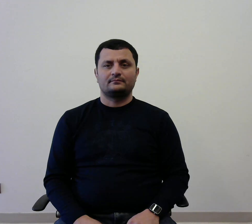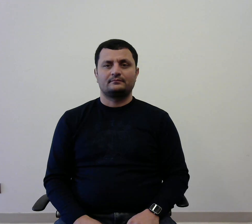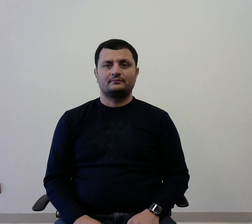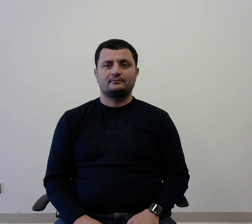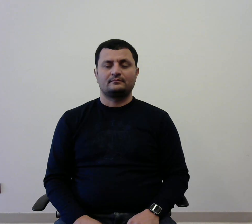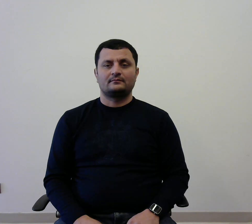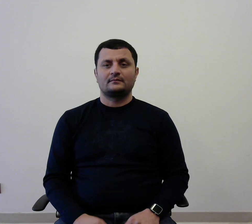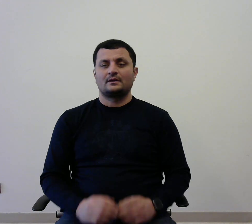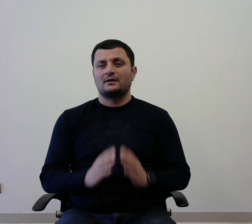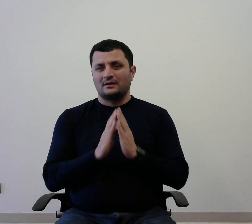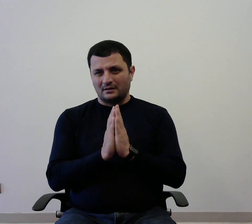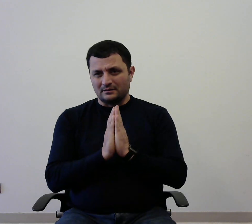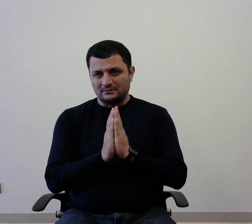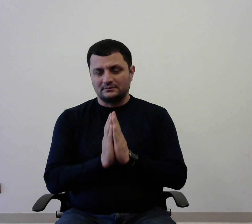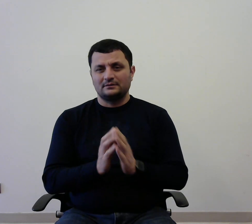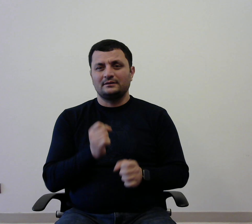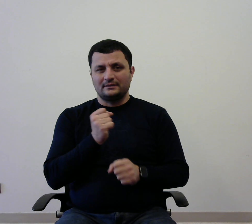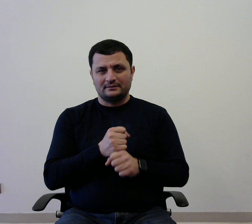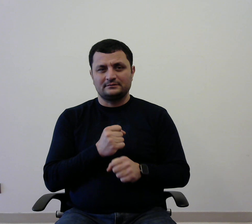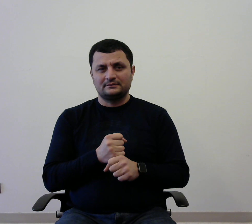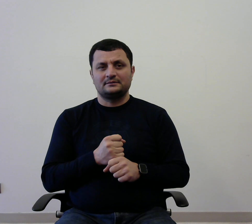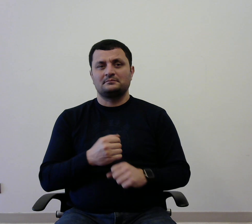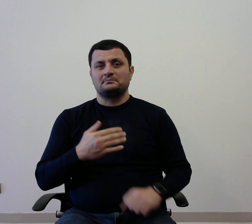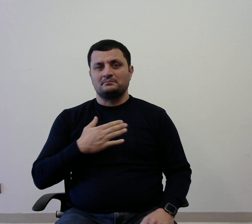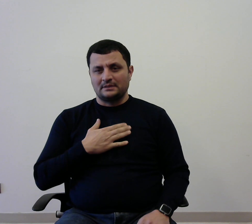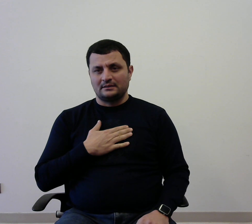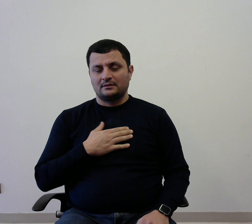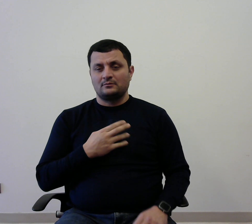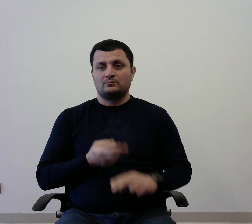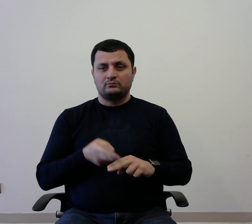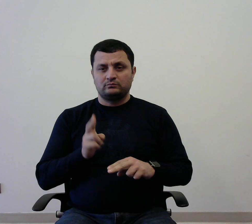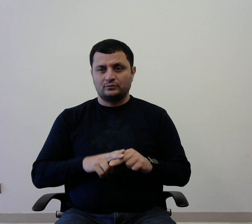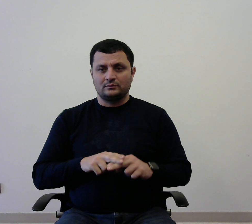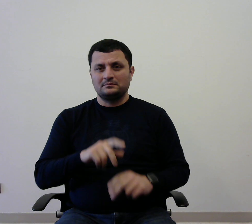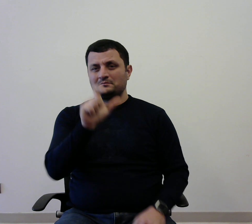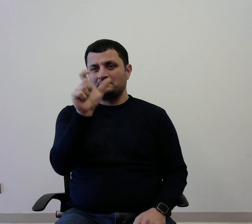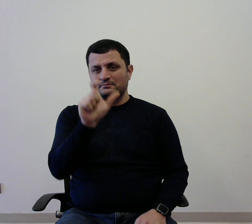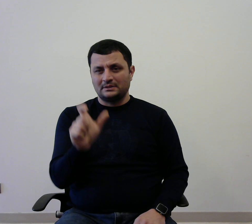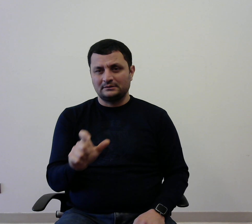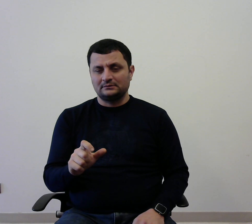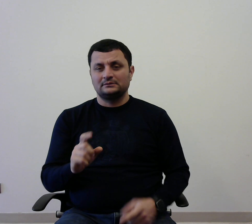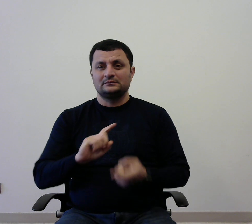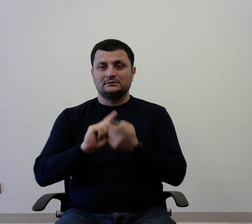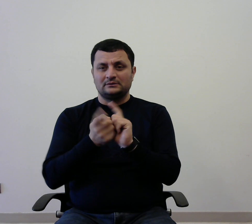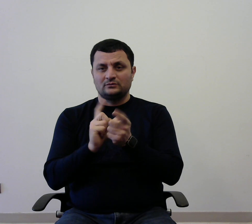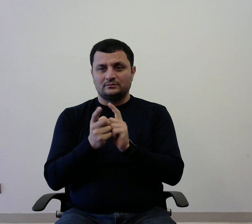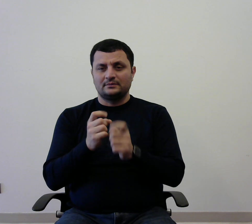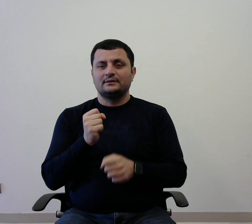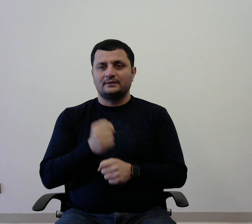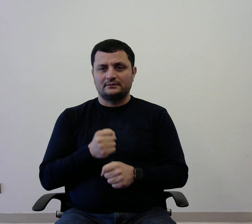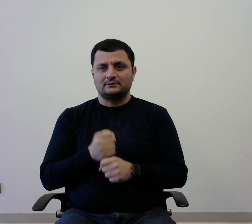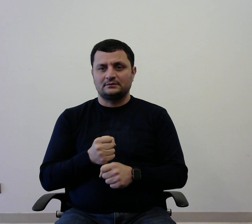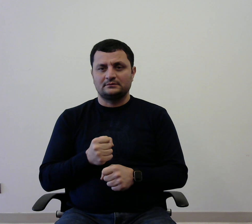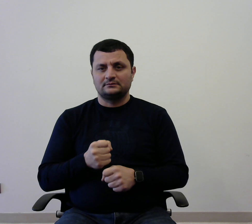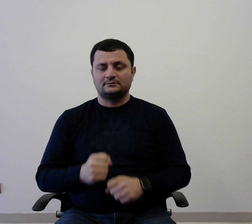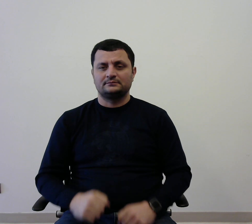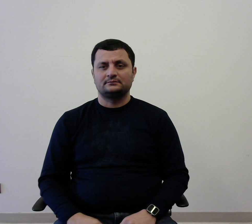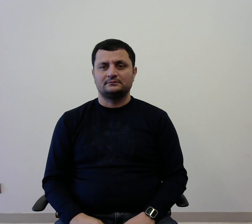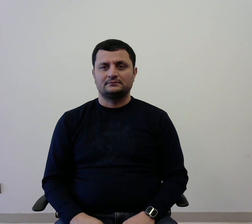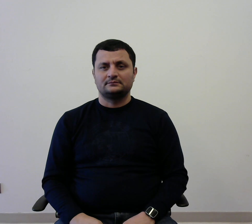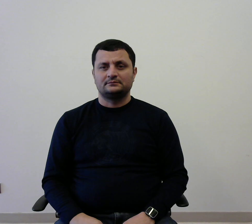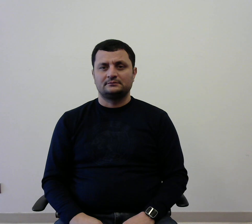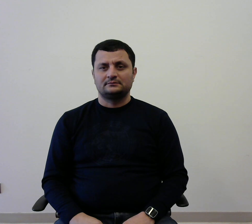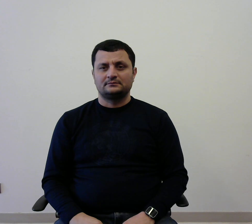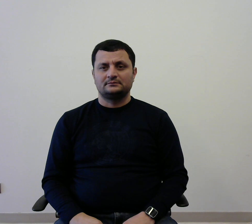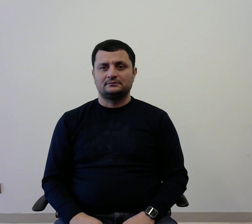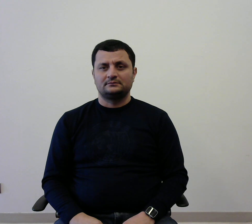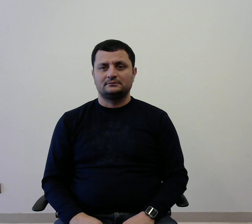Xahiş edirəm, mənə bu şeiri tərcümə edin